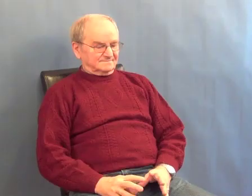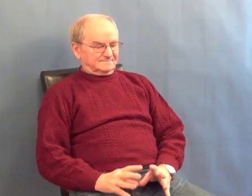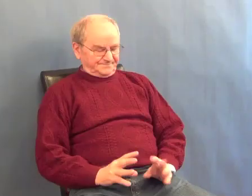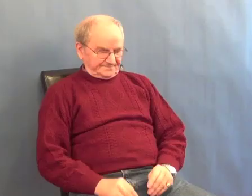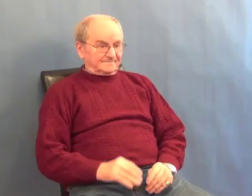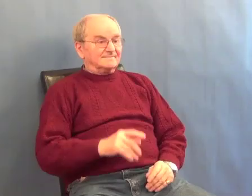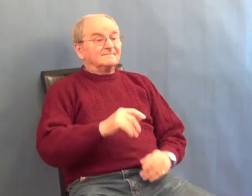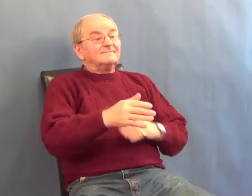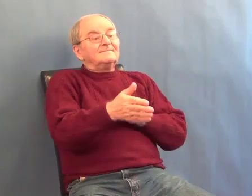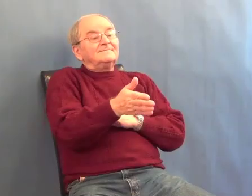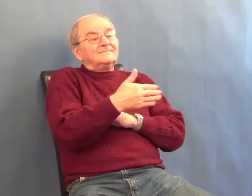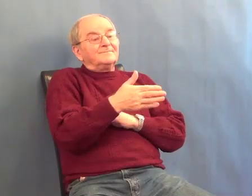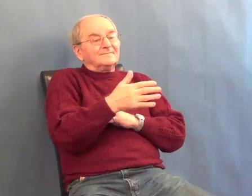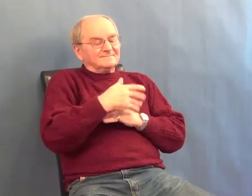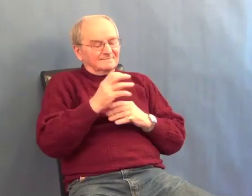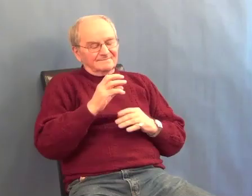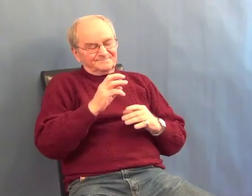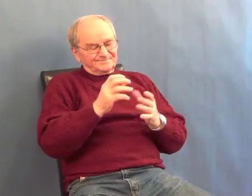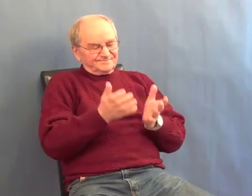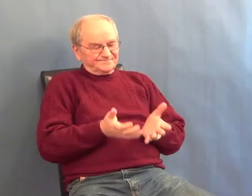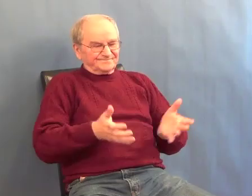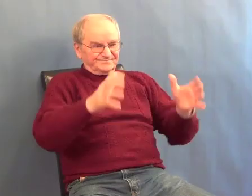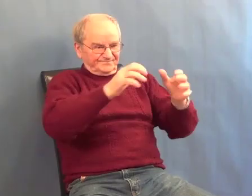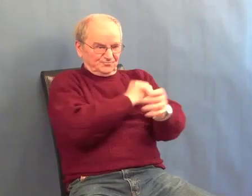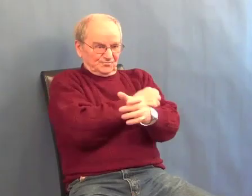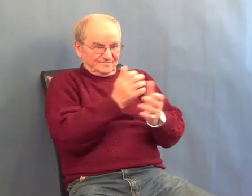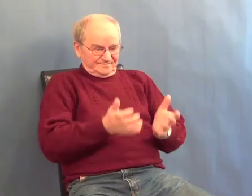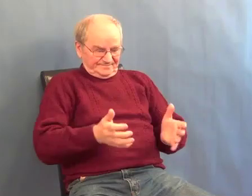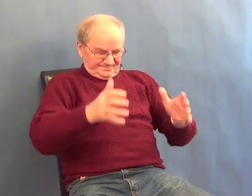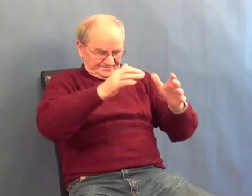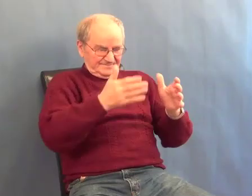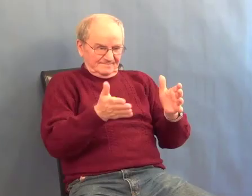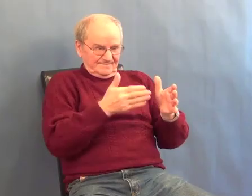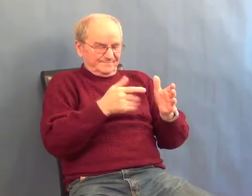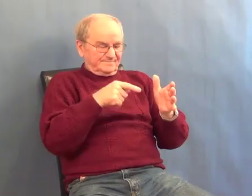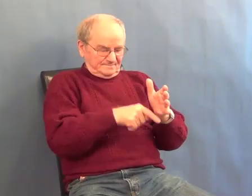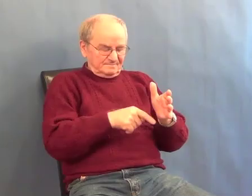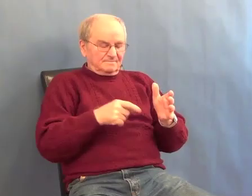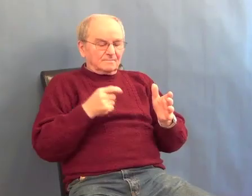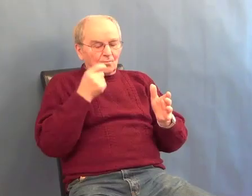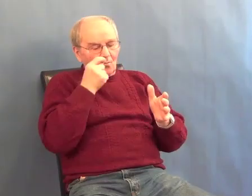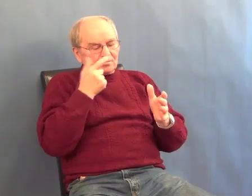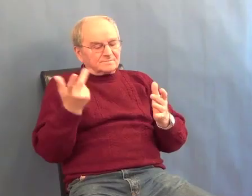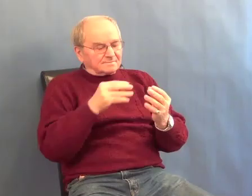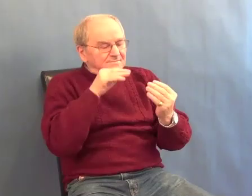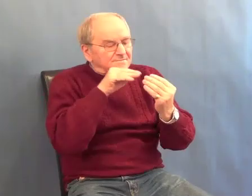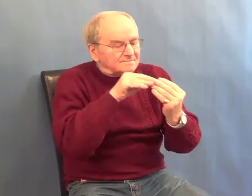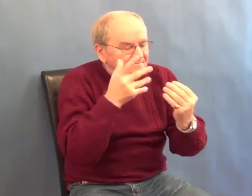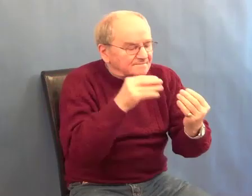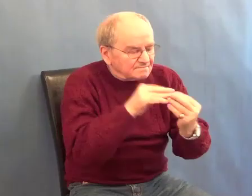W szklanym akwarium pływała rybka. Kot podszedł do akwarium, by ją pocałować.